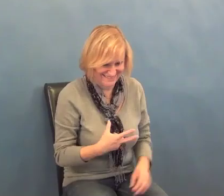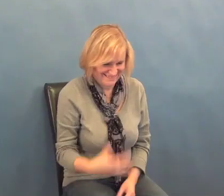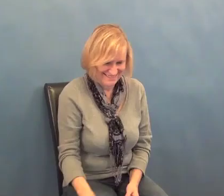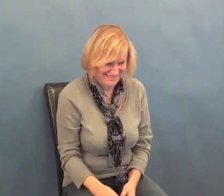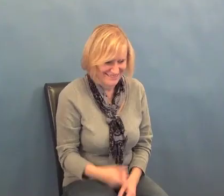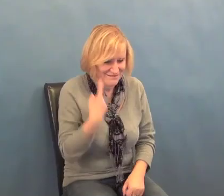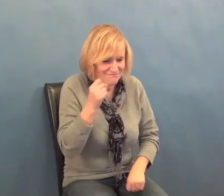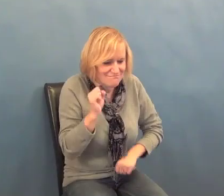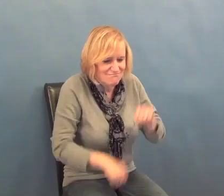Konie nie zarażają.